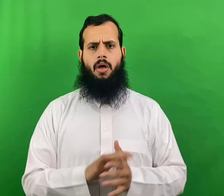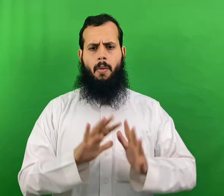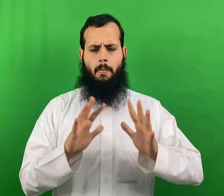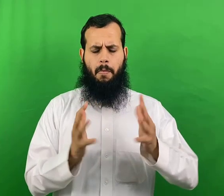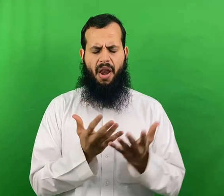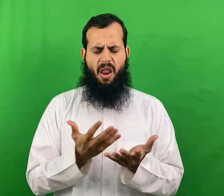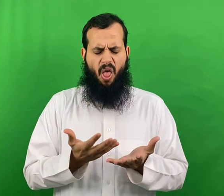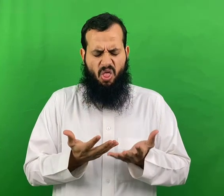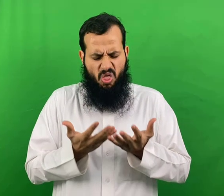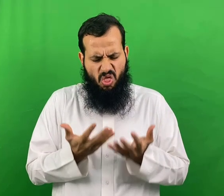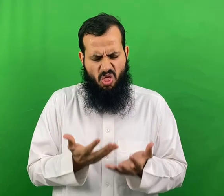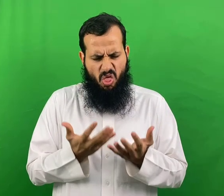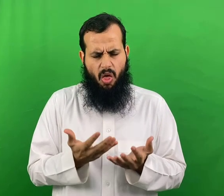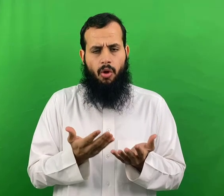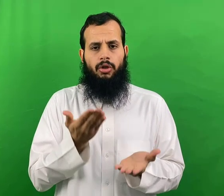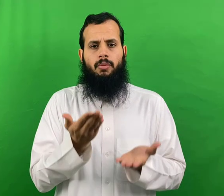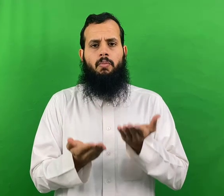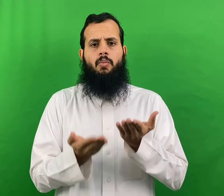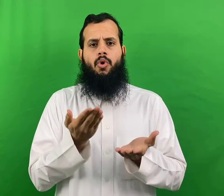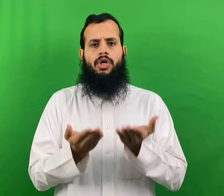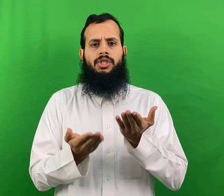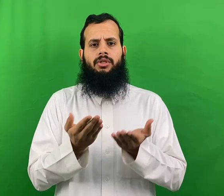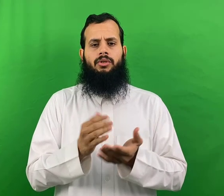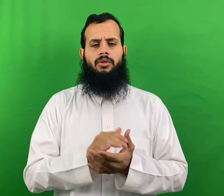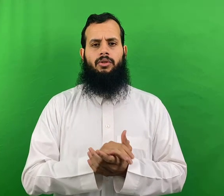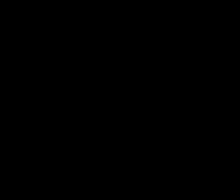من ثقلت موازينه